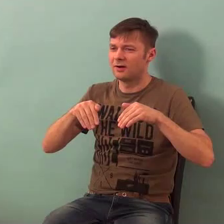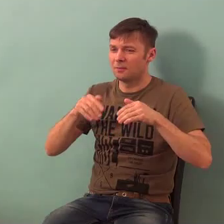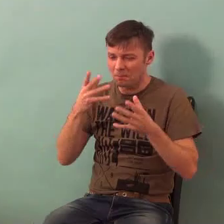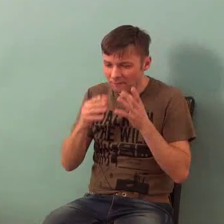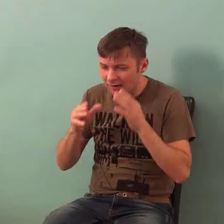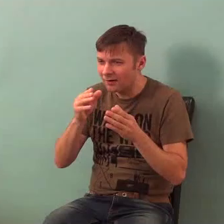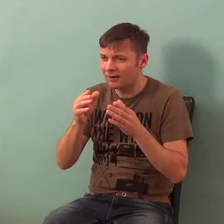Bawi się...